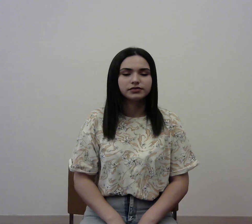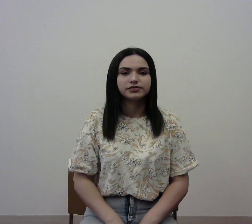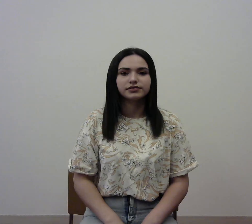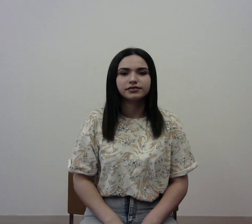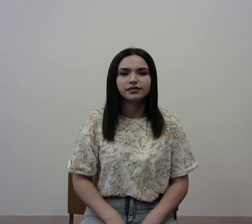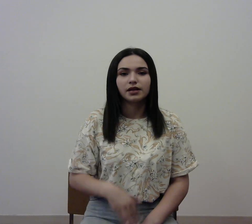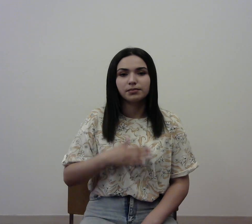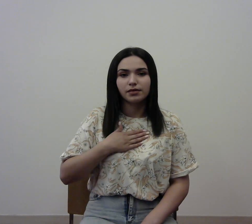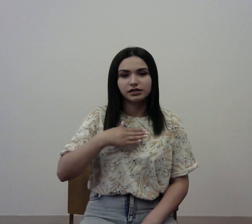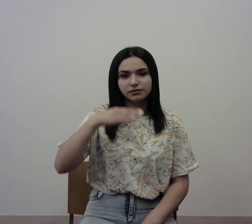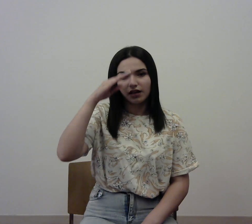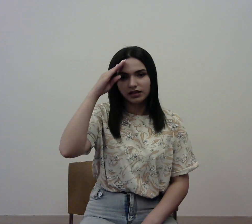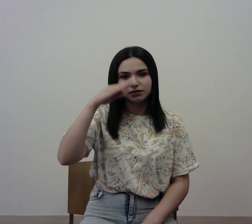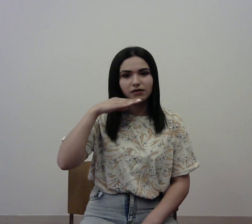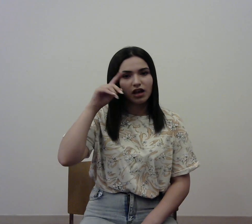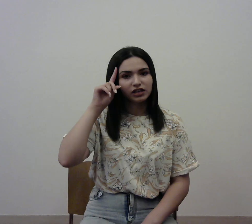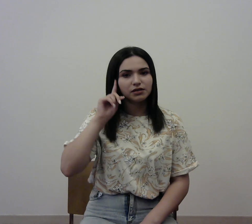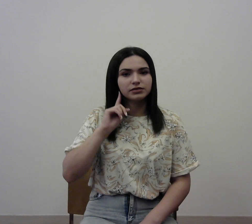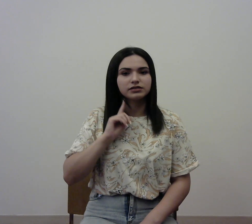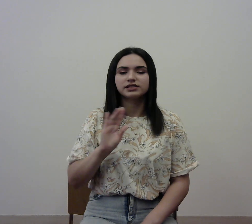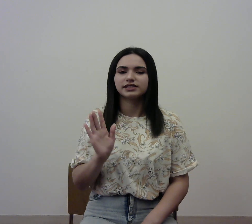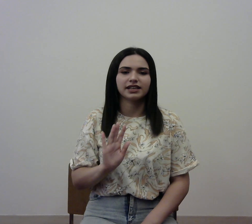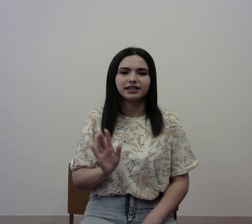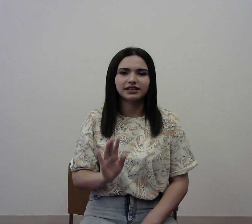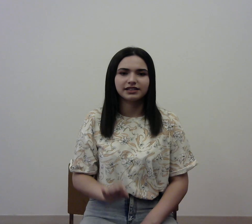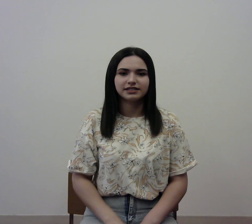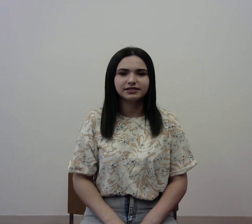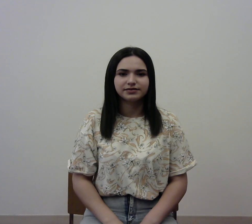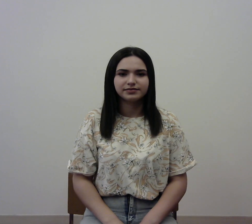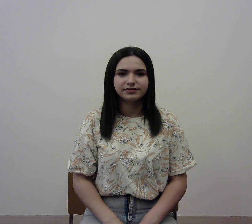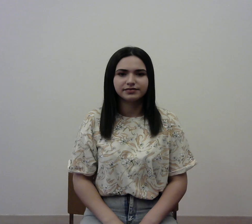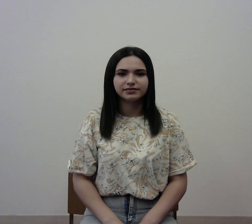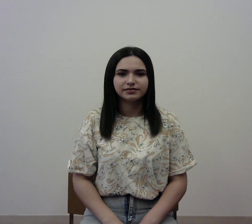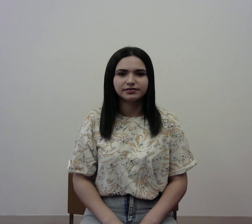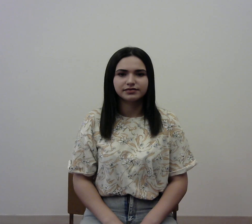Mənim atam azərbaycanlı deyil